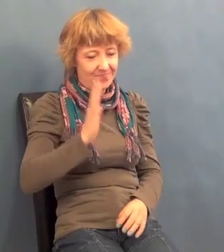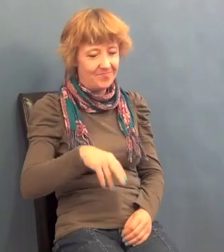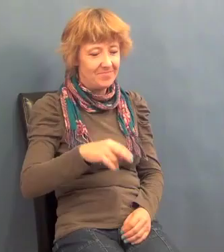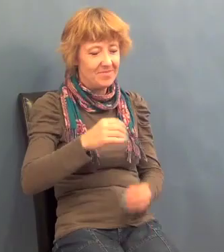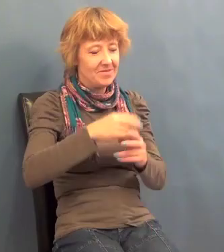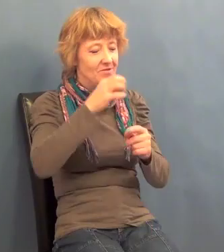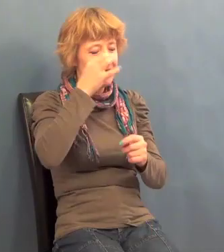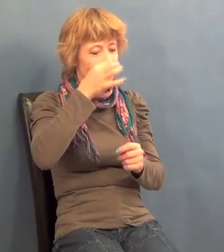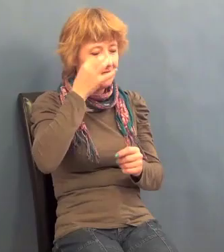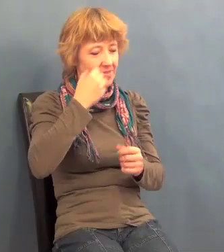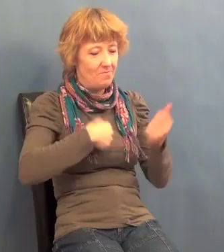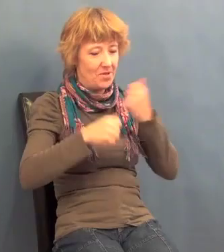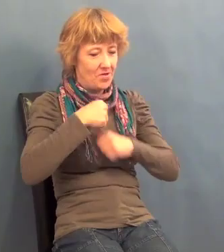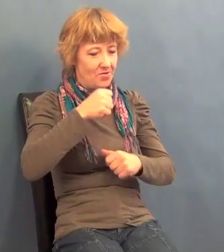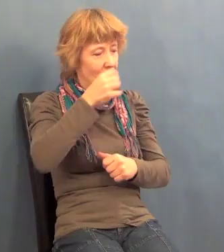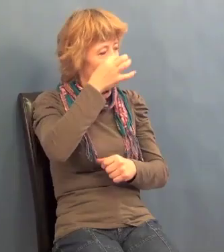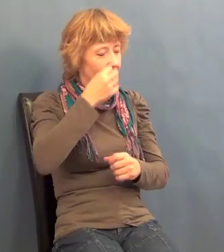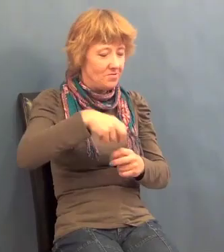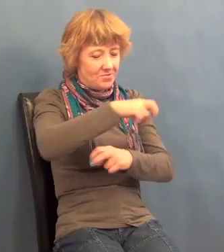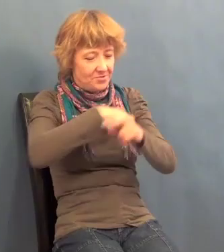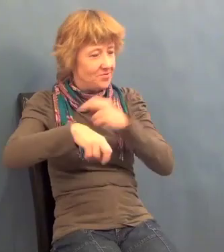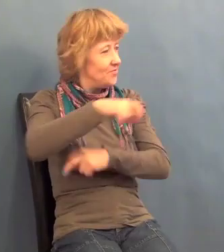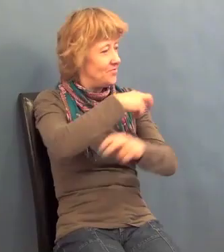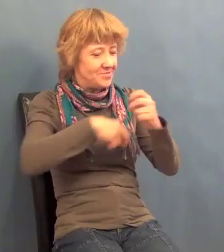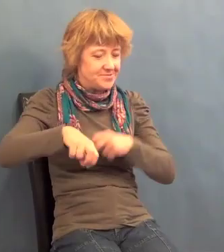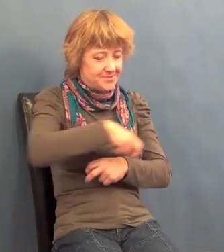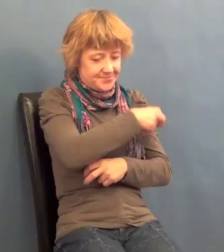Kot niepokoi się, chodzi nerwowo.